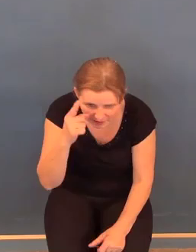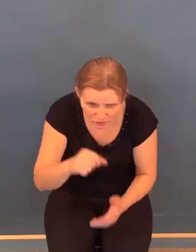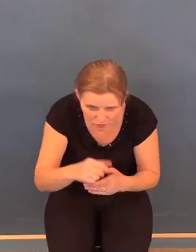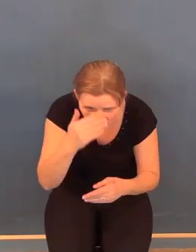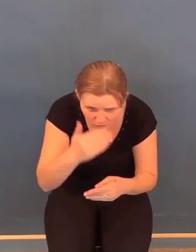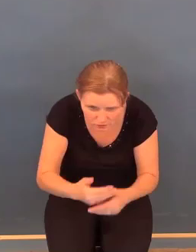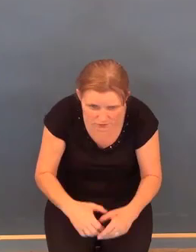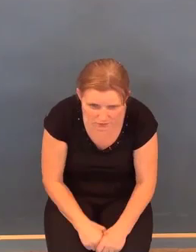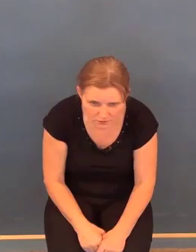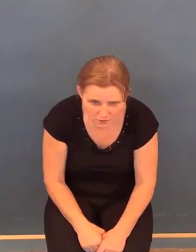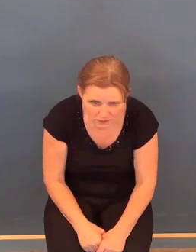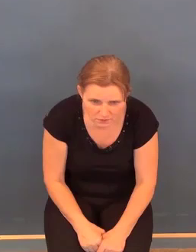Od rana do nocy?